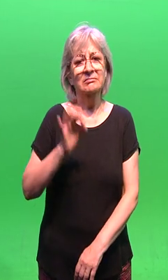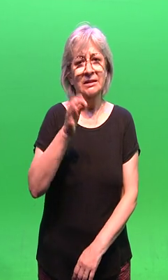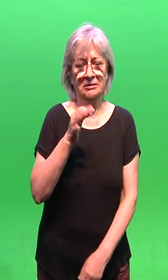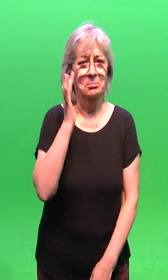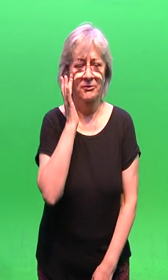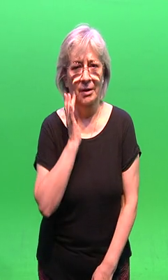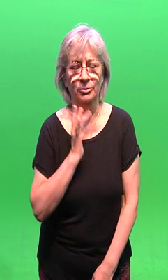Sí, si us plau.